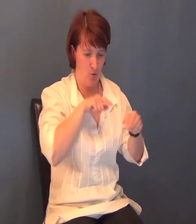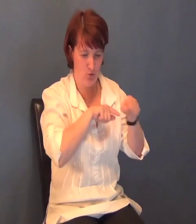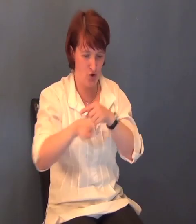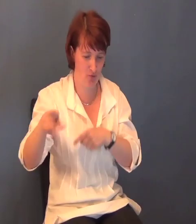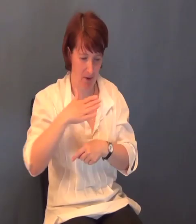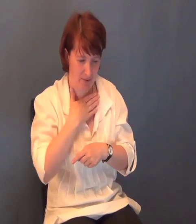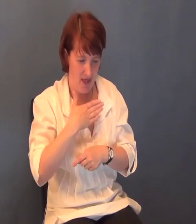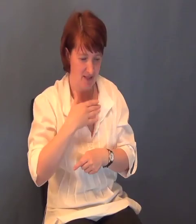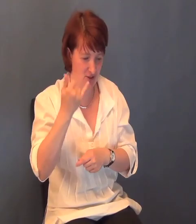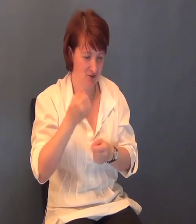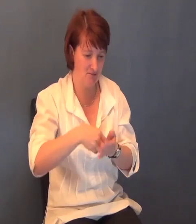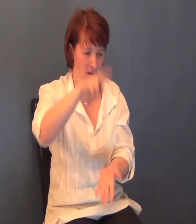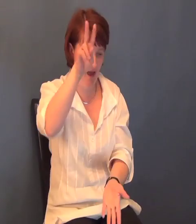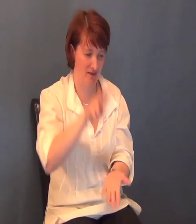Pies i dziecko upadają.